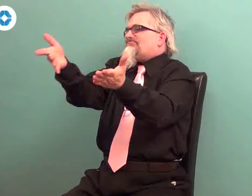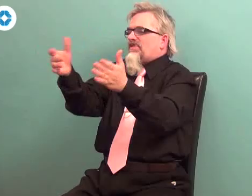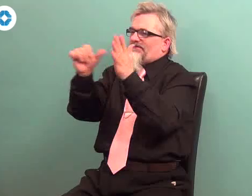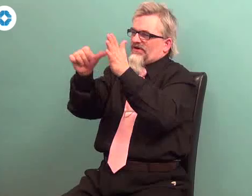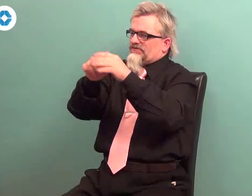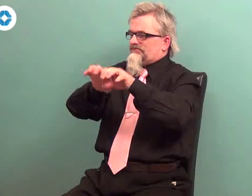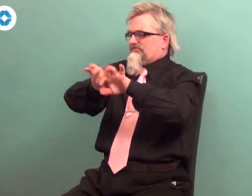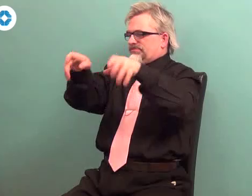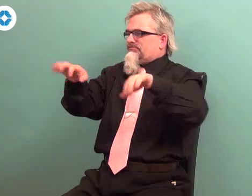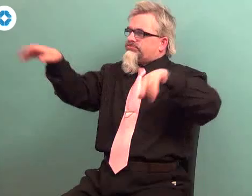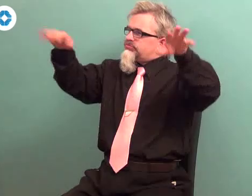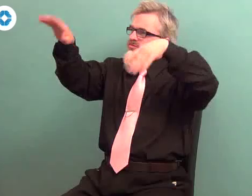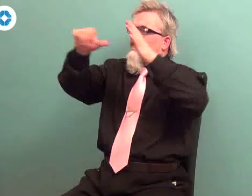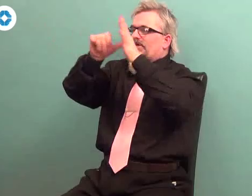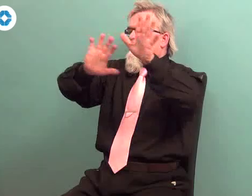Wycieczka wysiadła z autobusu i poszli zwiedzać, oglądać.